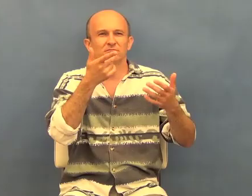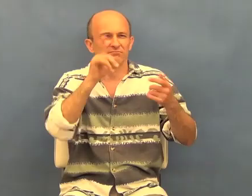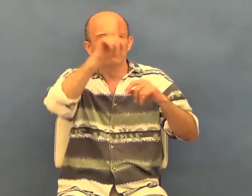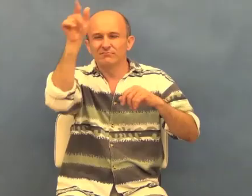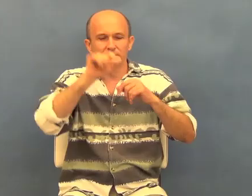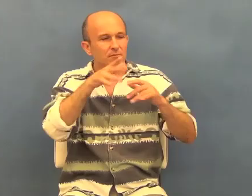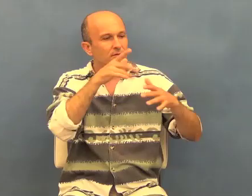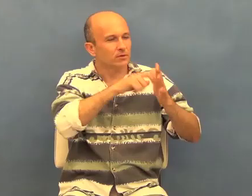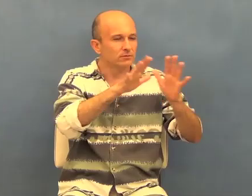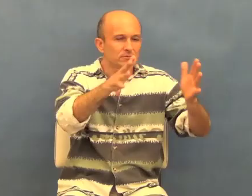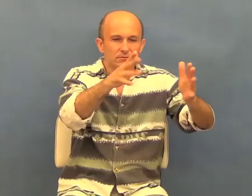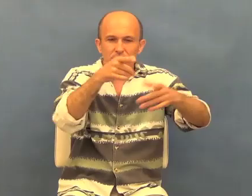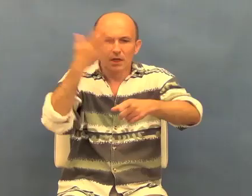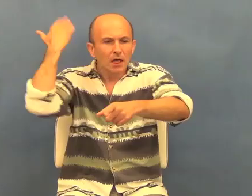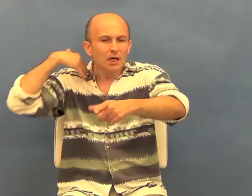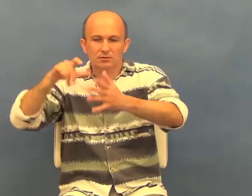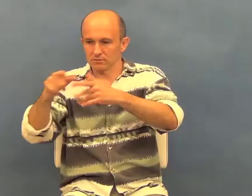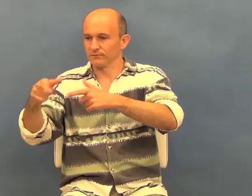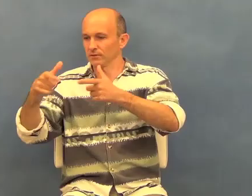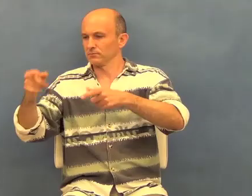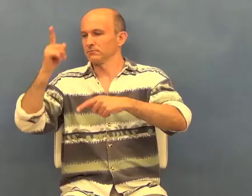Dbają o sale, dawniej pokoje były mniejsze i potem się powiększały.